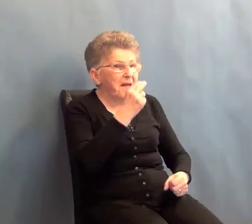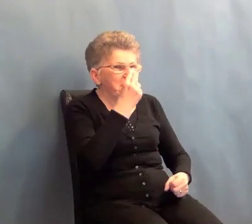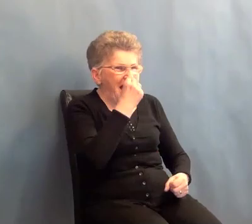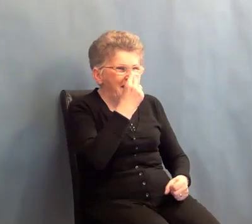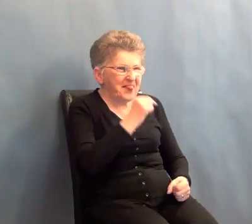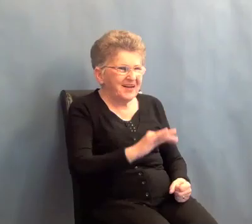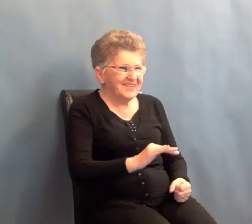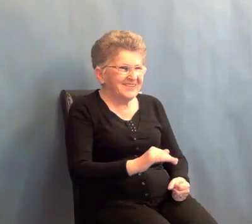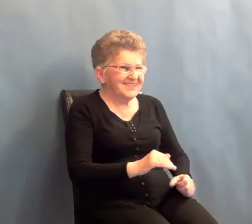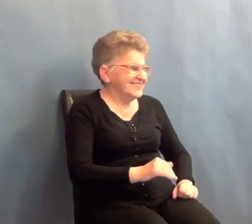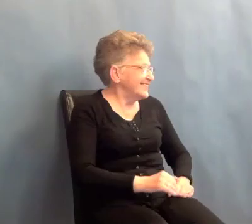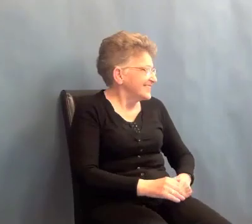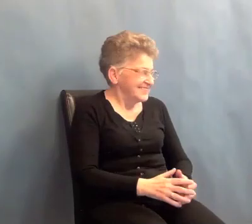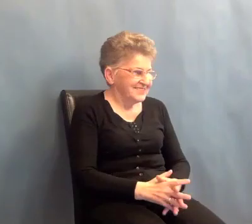Smarkacz? Mały?